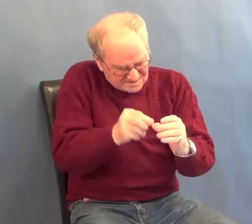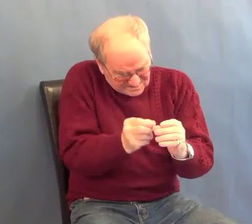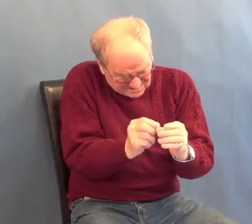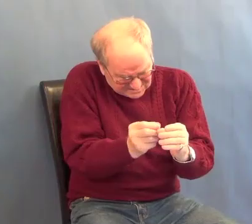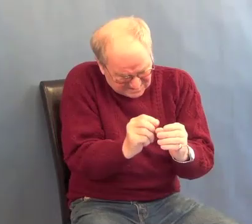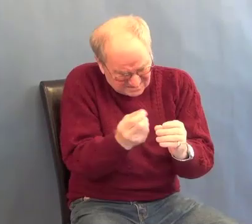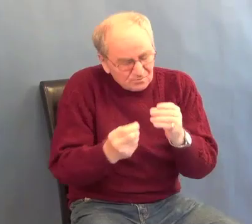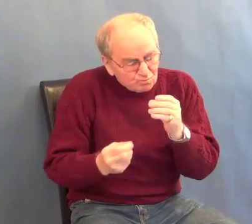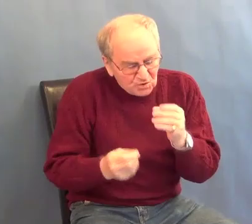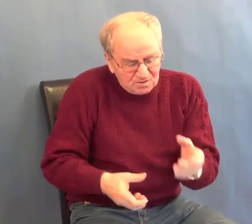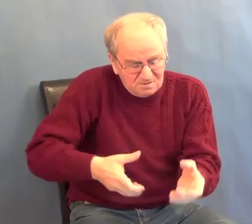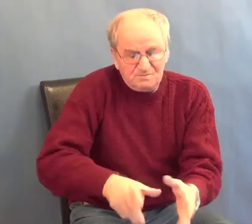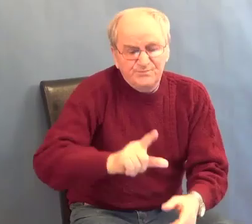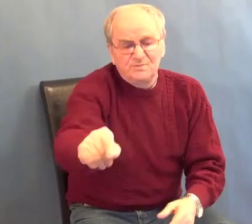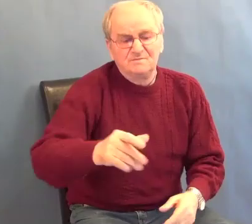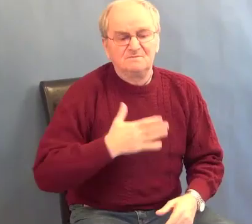Wyjmuję haczyk, daję buziaka i wypuszczam. Odpływa.